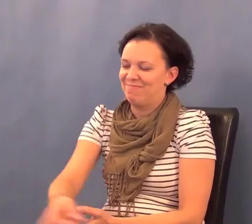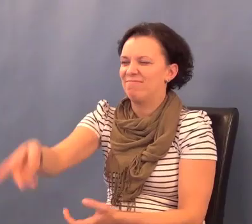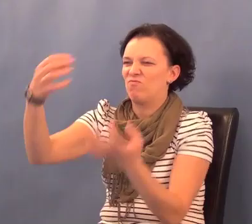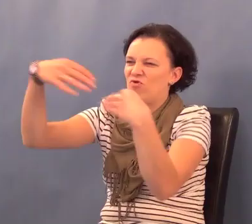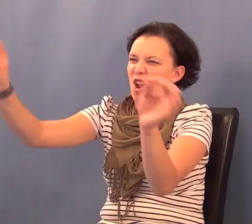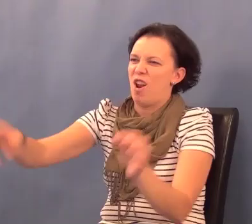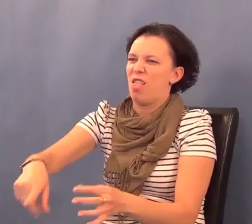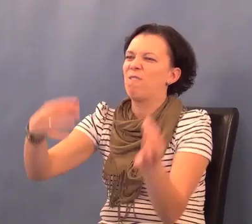A tu jest wolno.